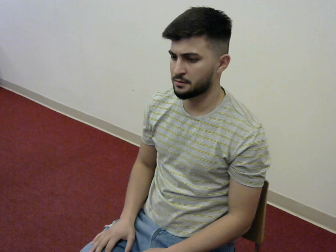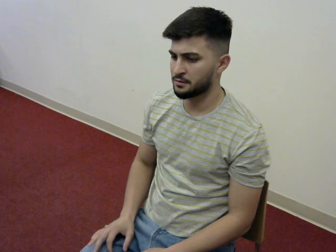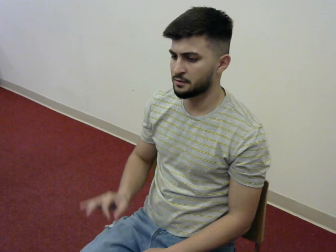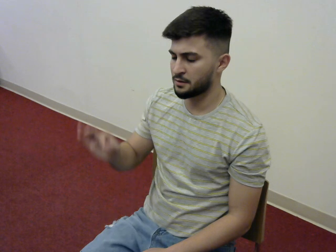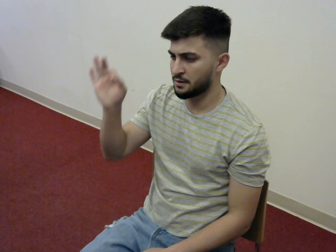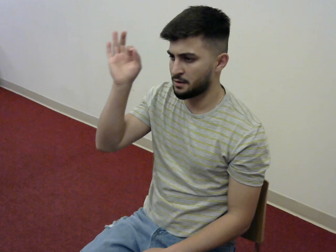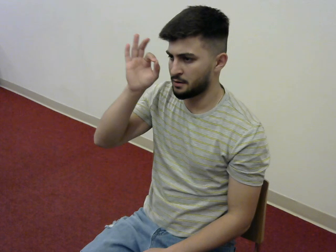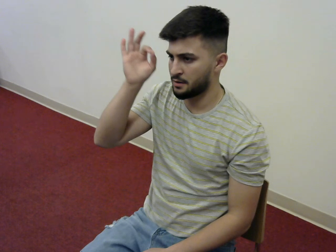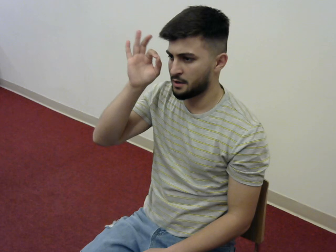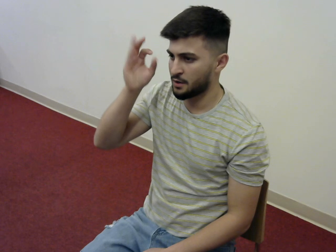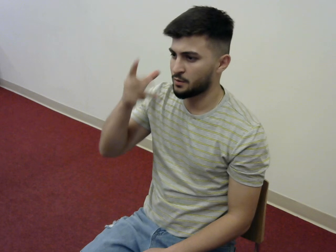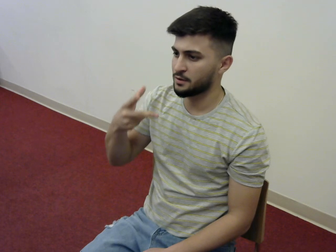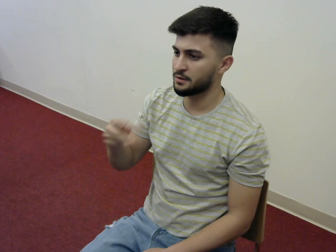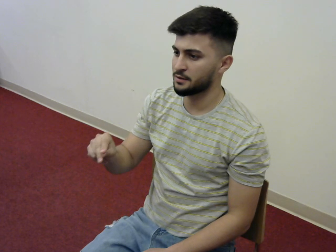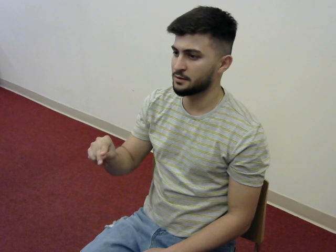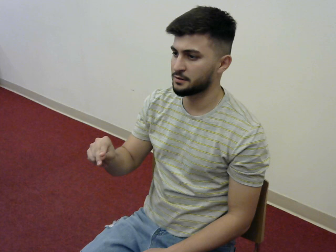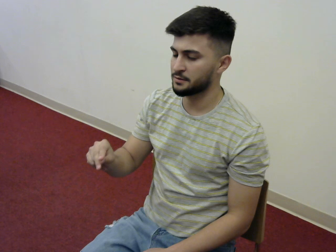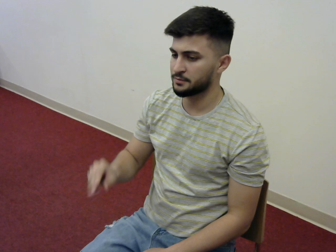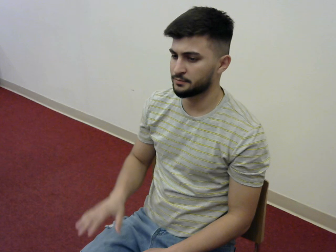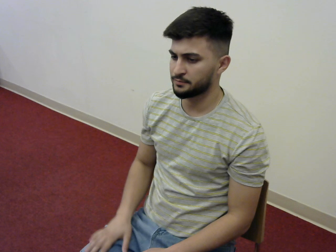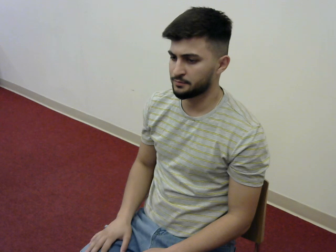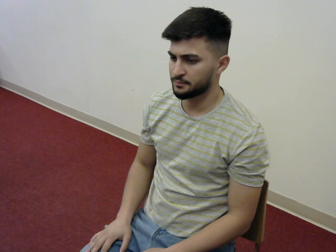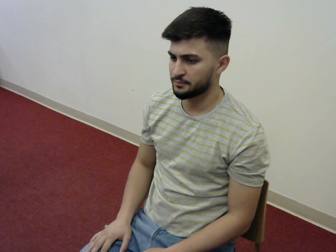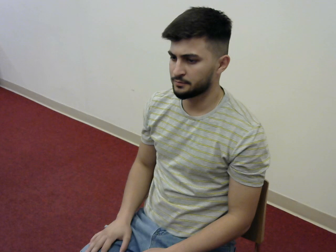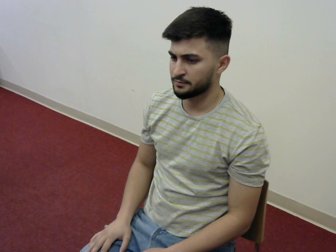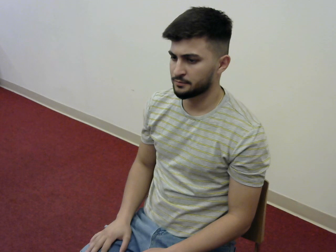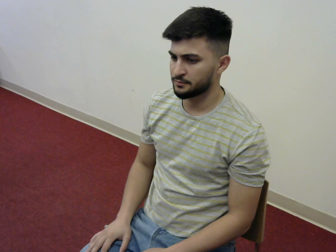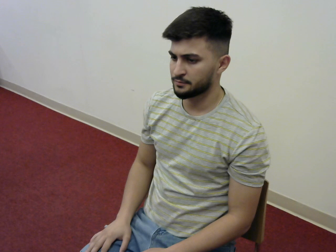Ayaqyolu hardadır?